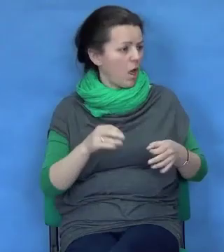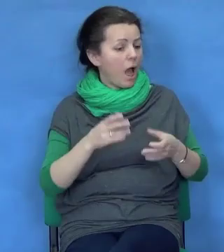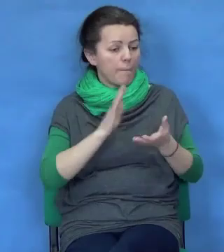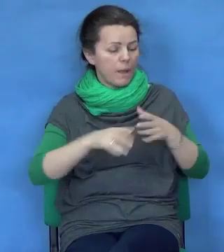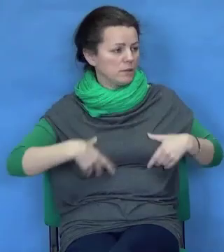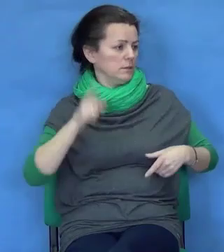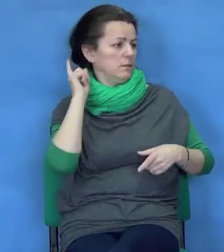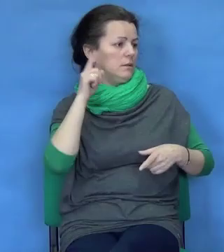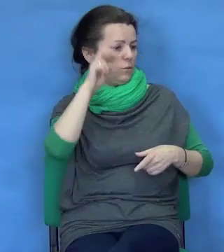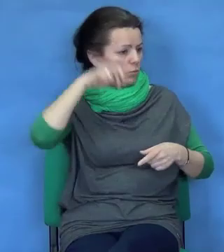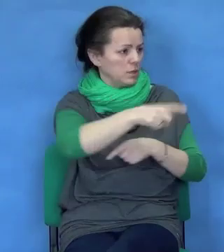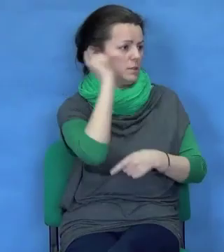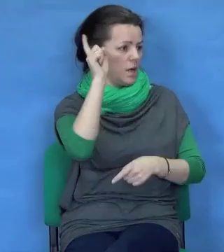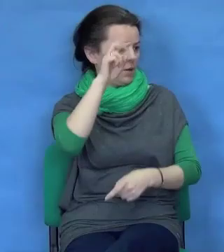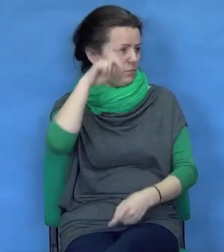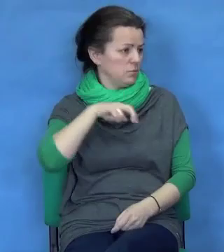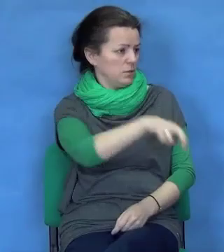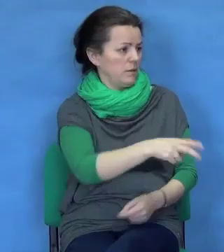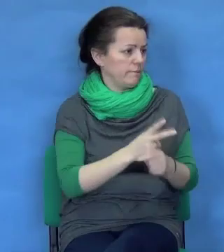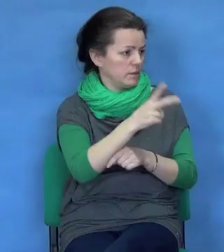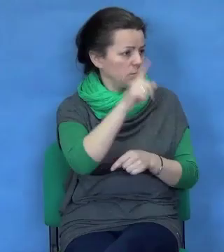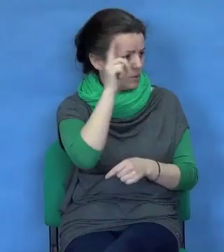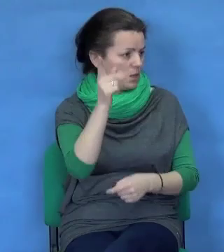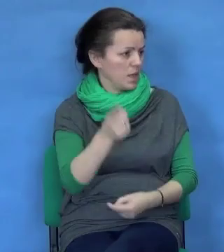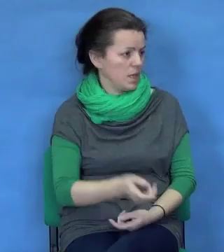Bez biustonosza jest zakaz wstępu dla ludzi.